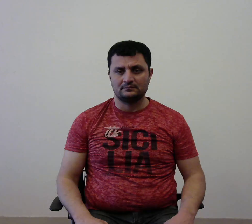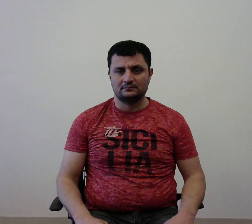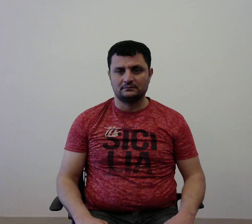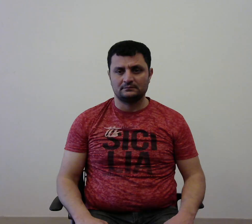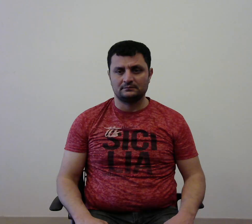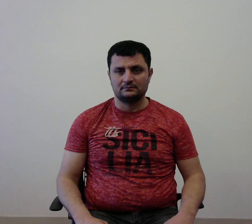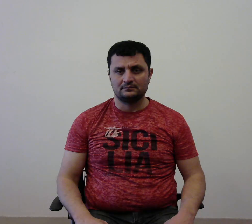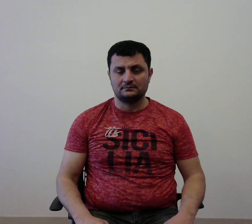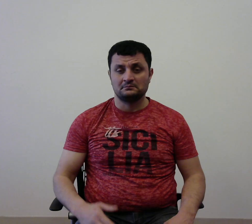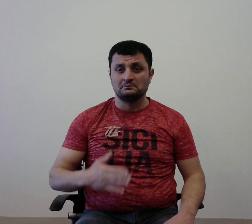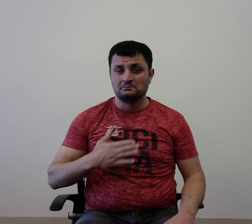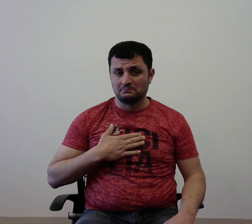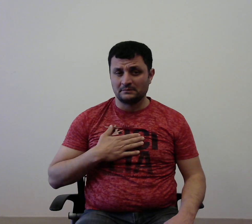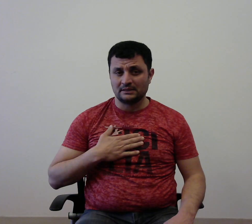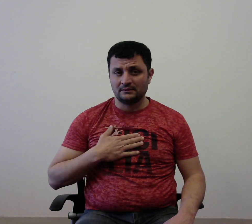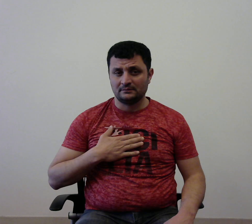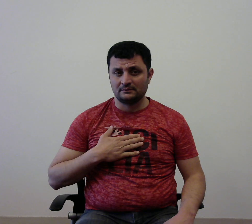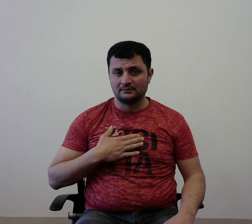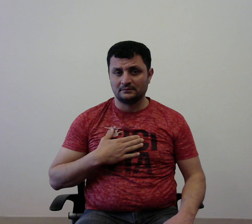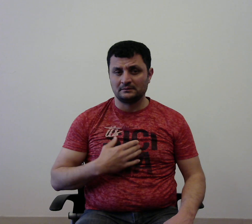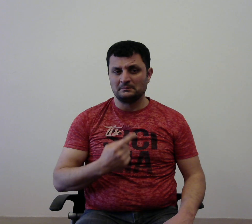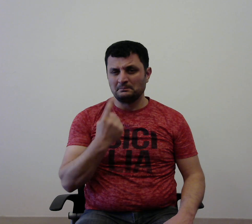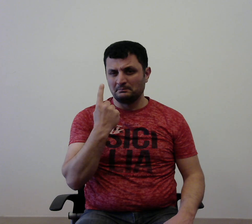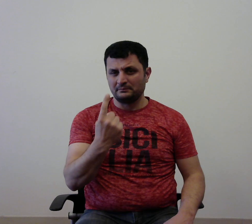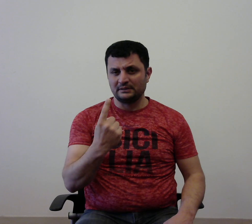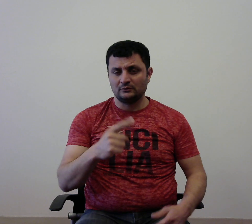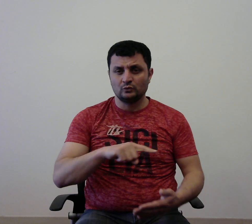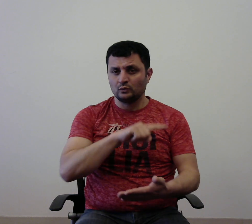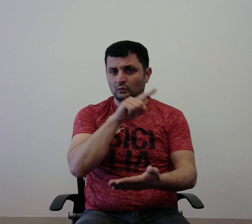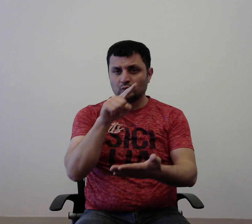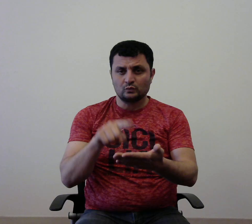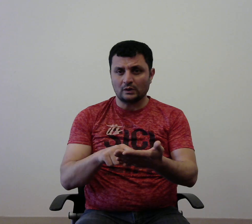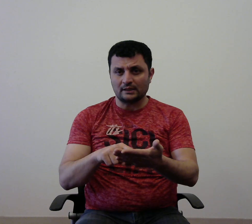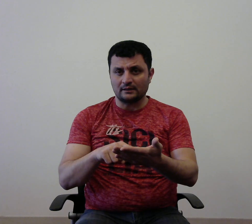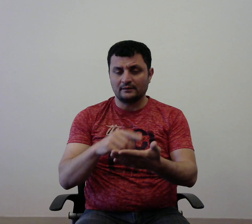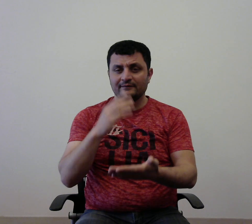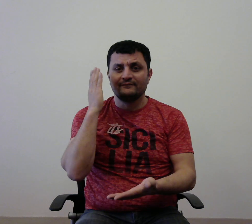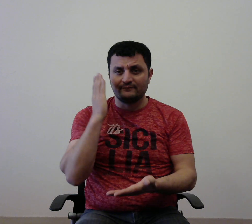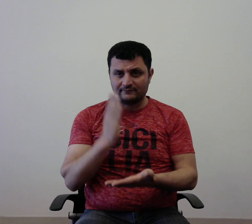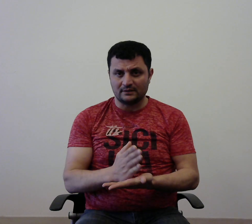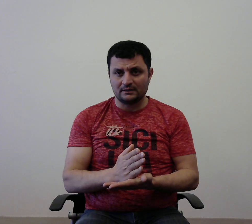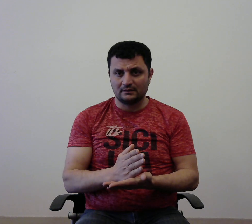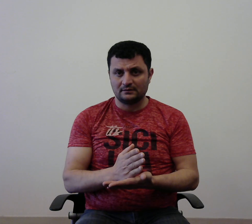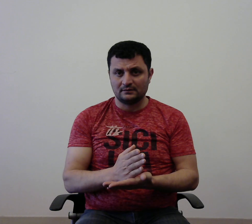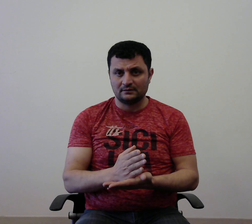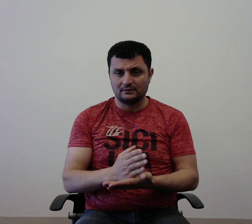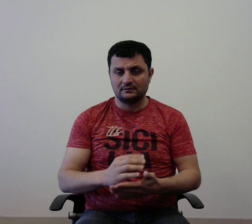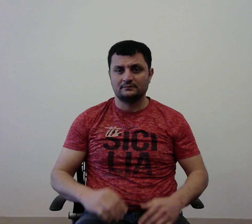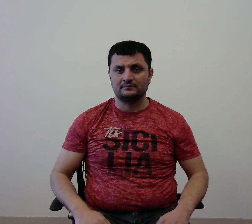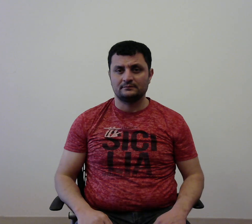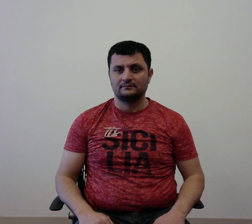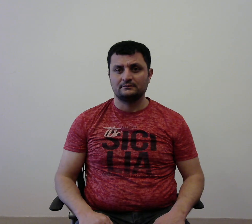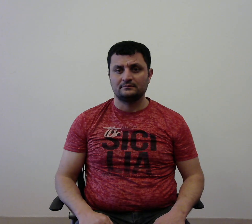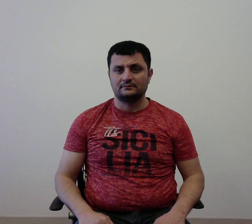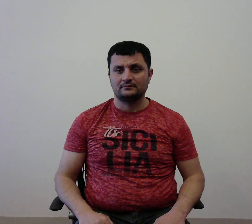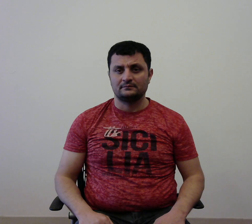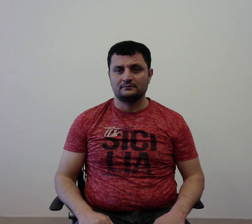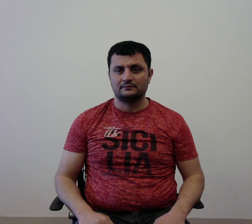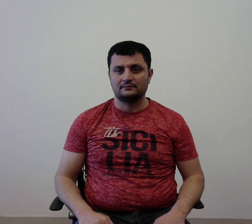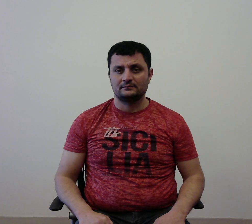Mənim bir sualım var